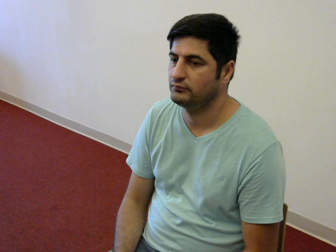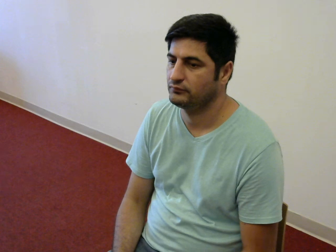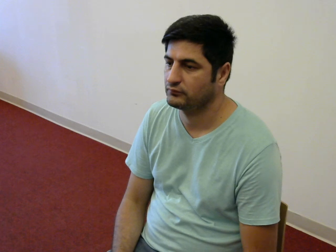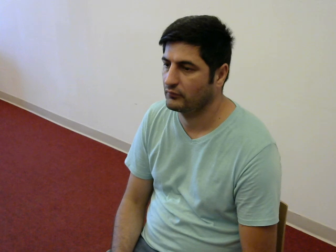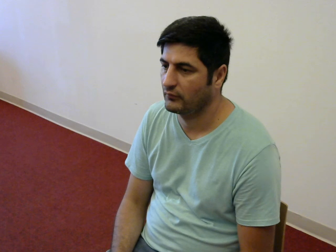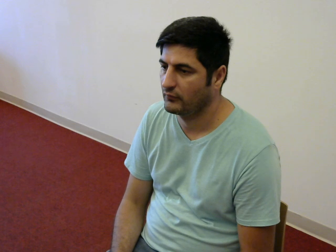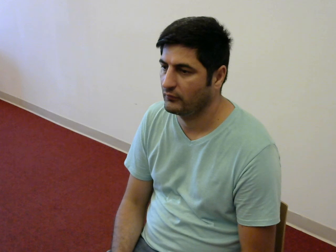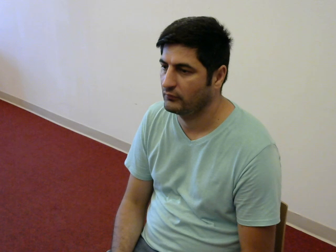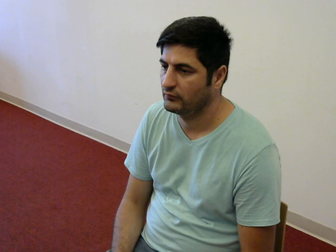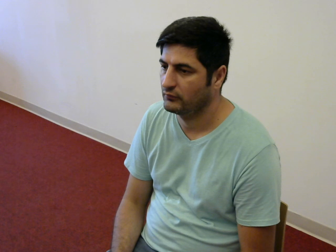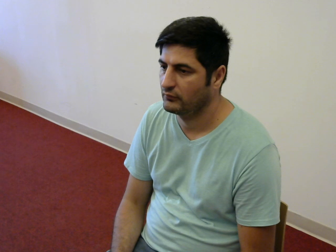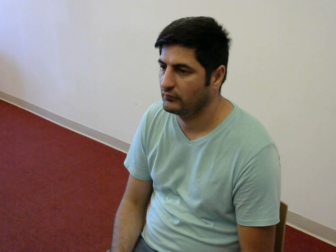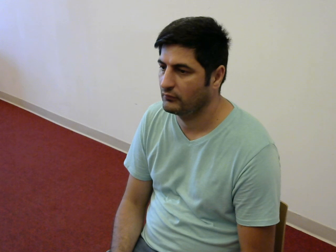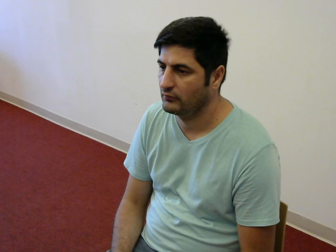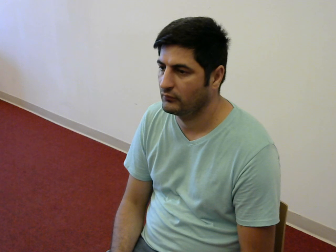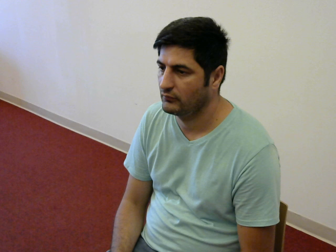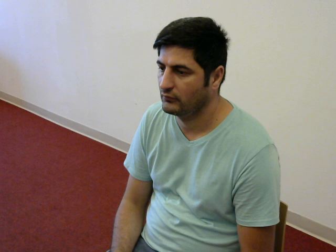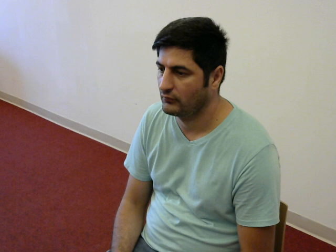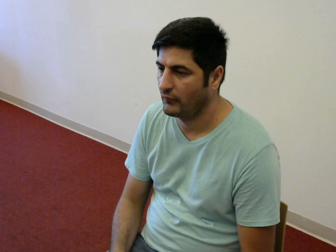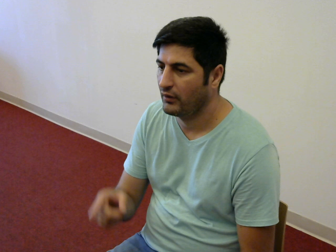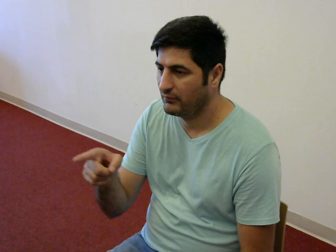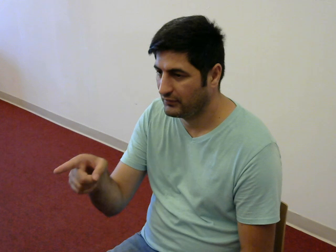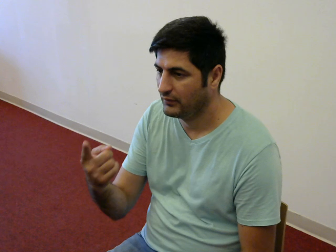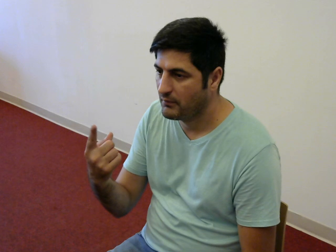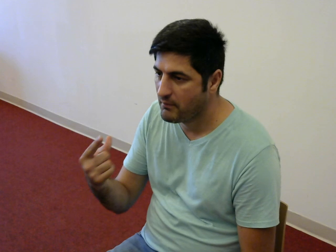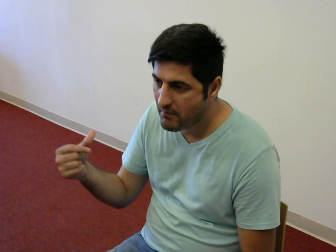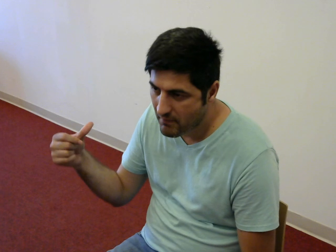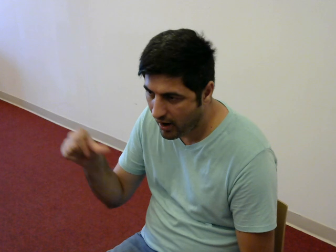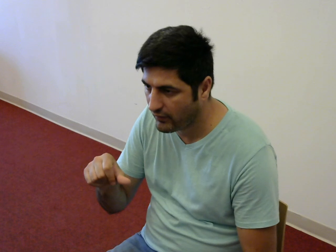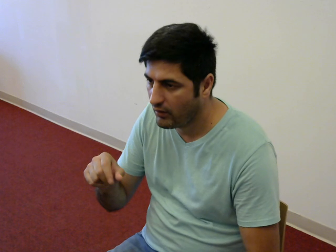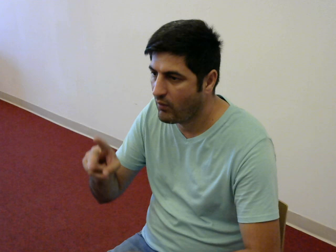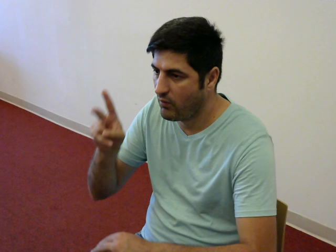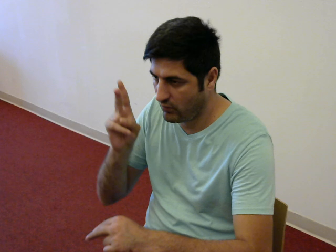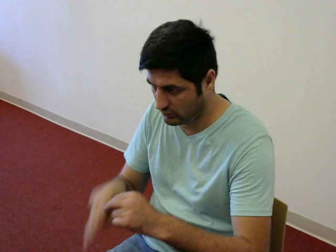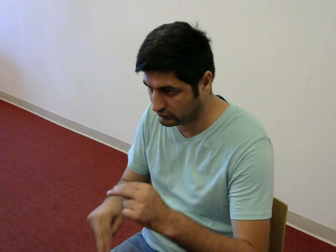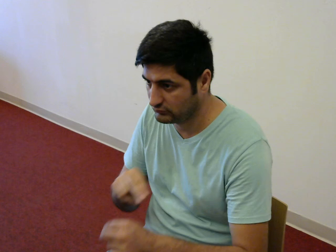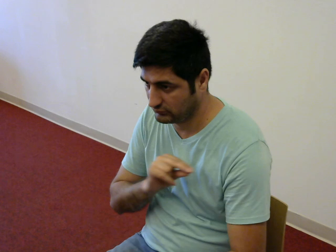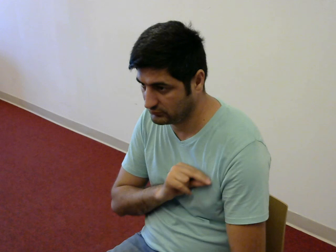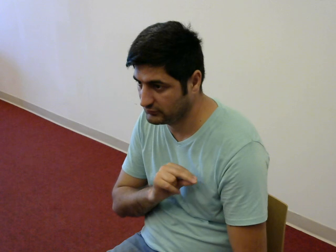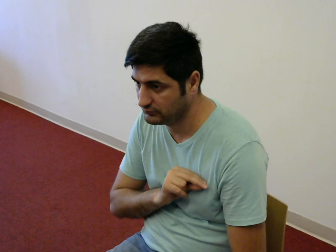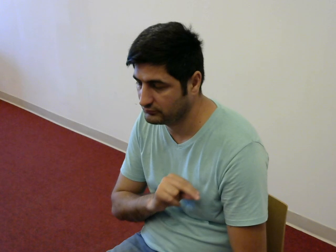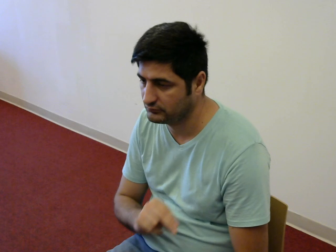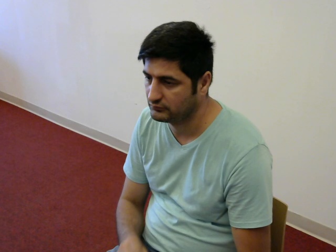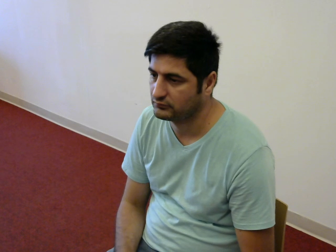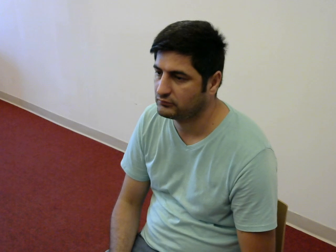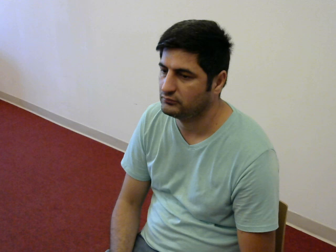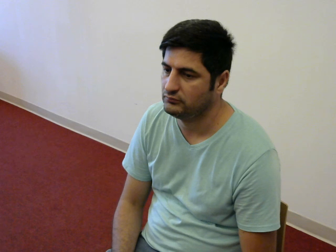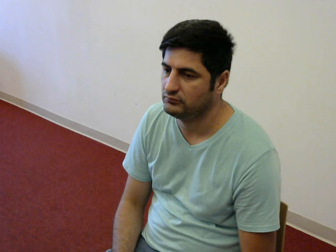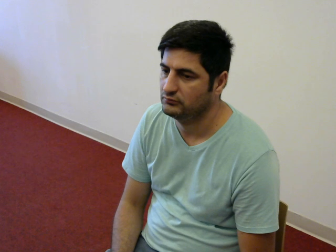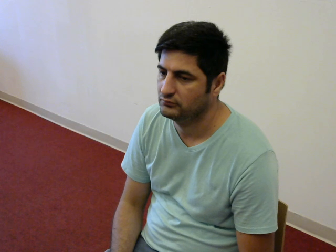Siz həftə sonu işləyirsiz?